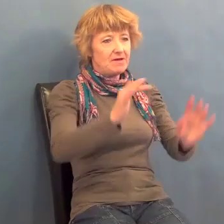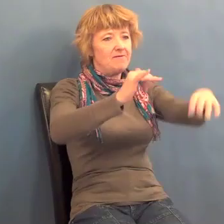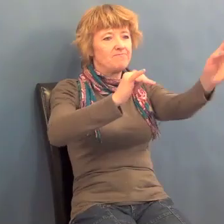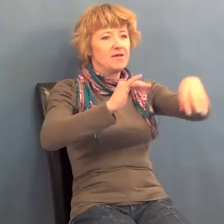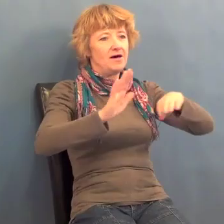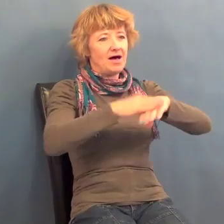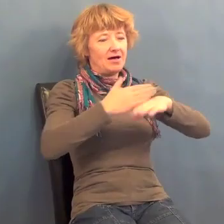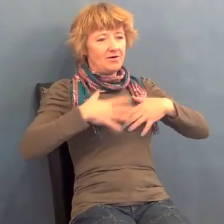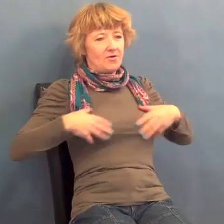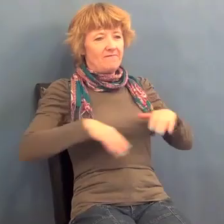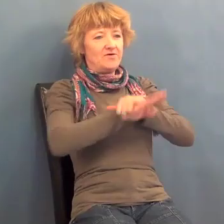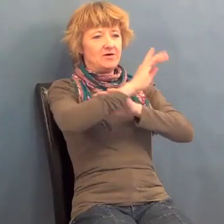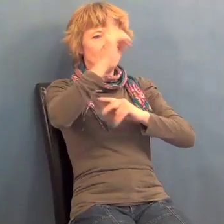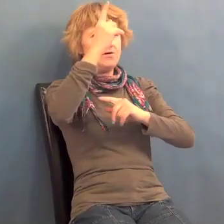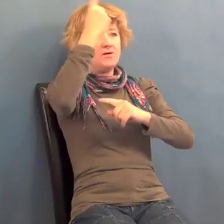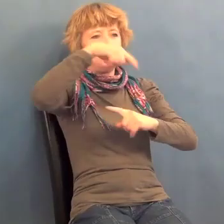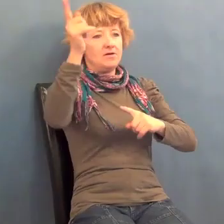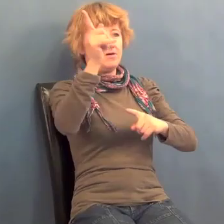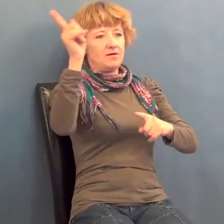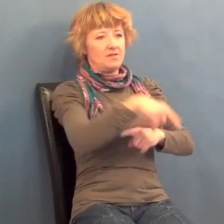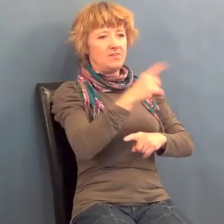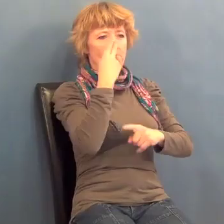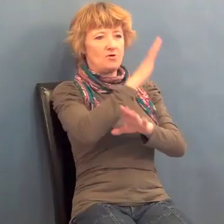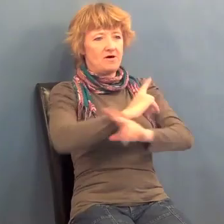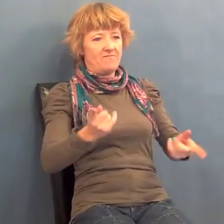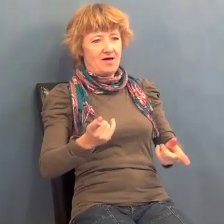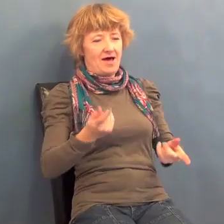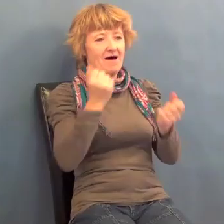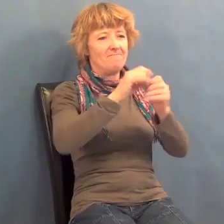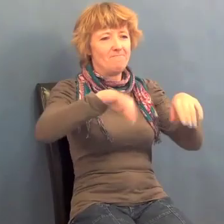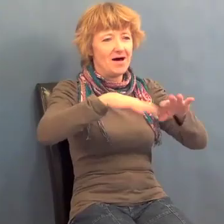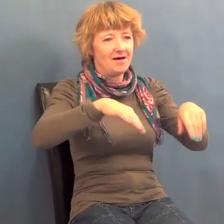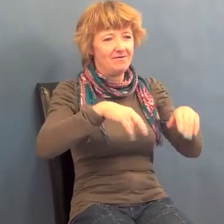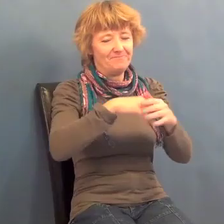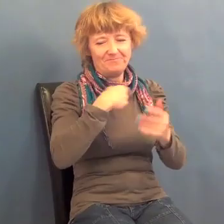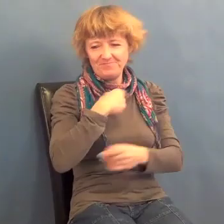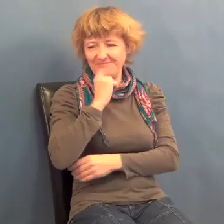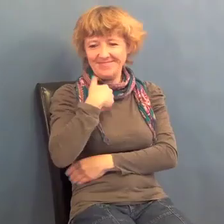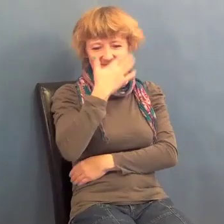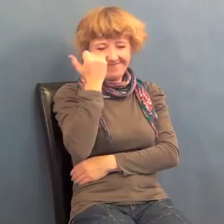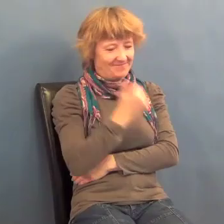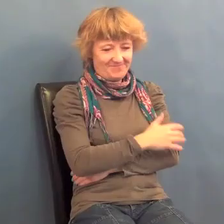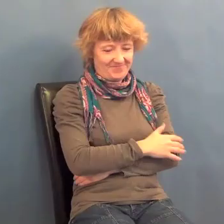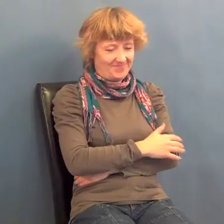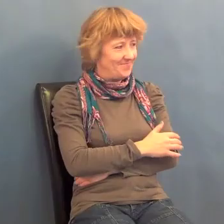Może na basenie nie wolno pokazywać się nago, tak mówi okrągły przekreślony znak, niemożliwe, nie wiem.